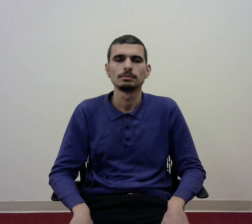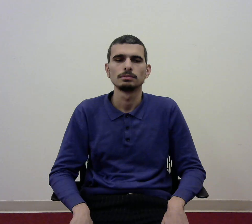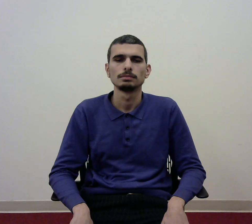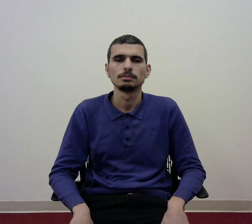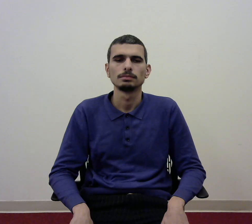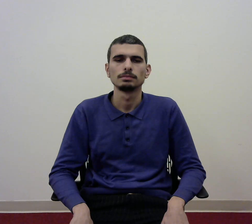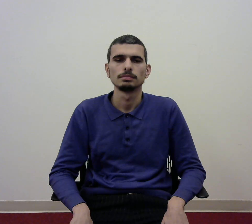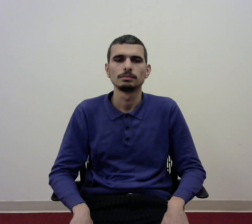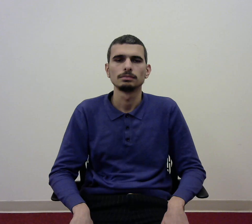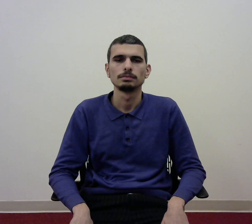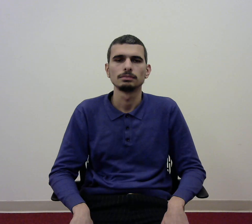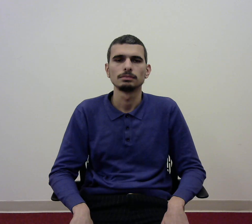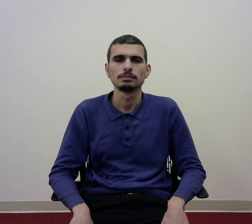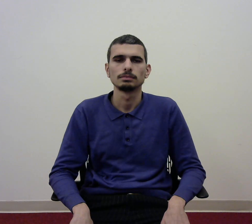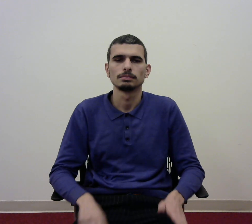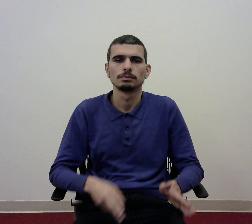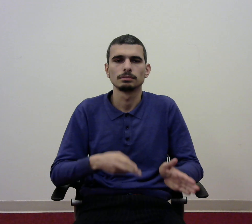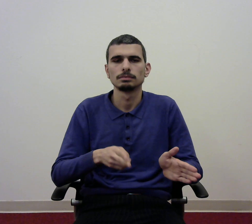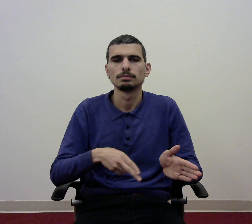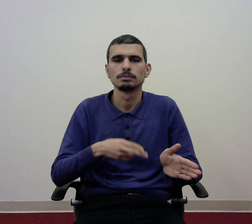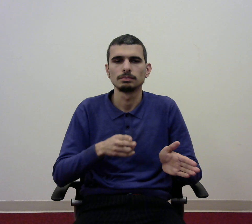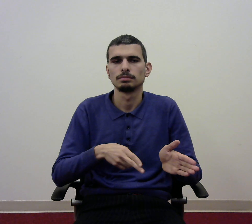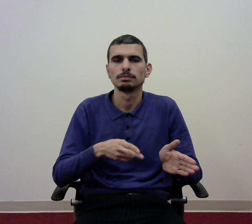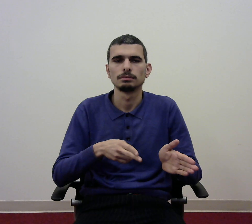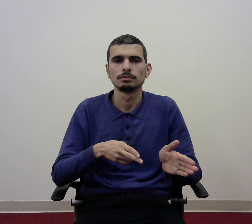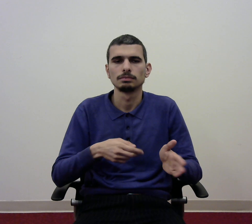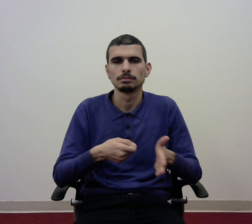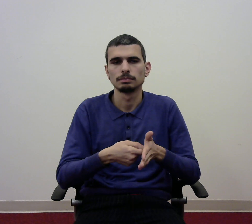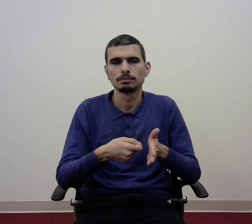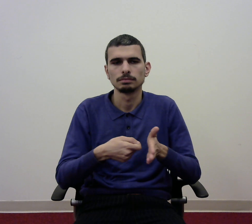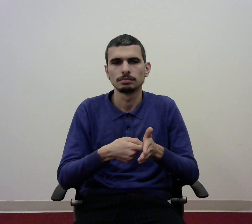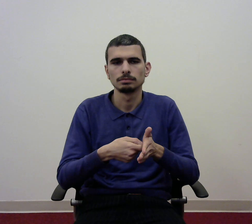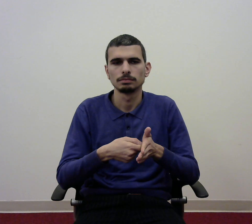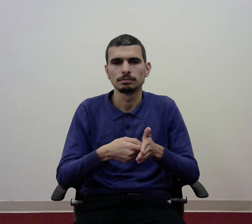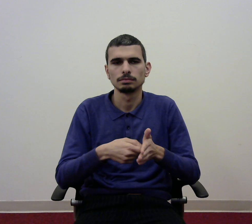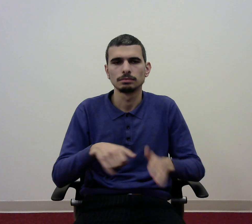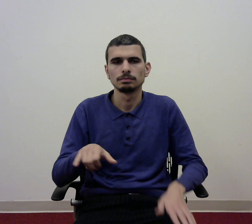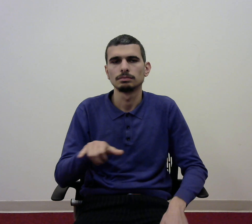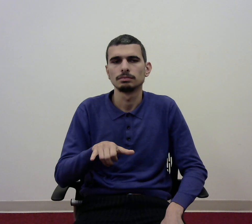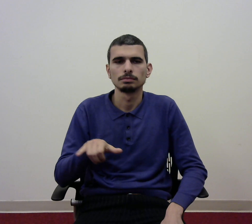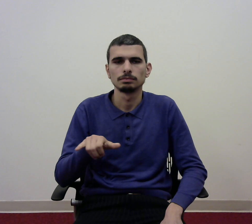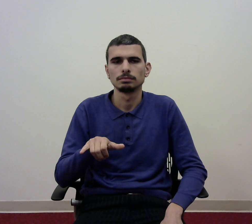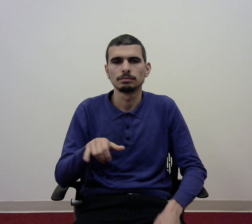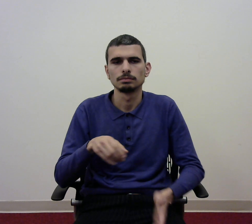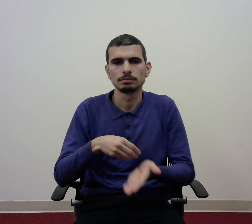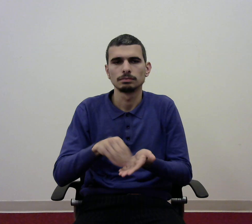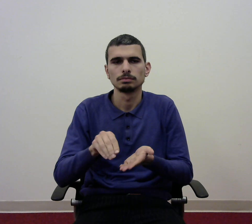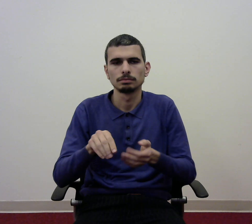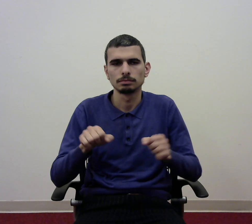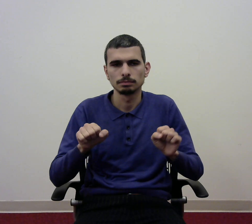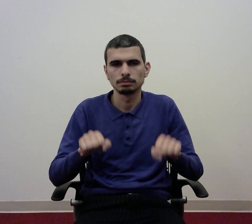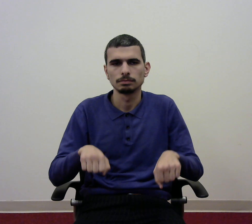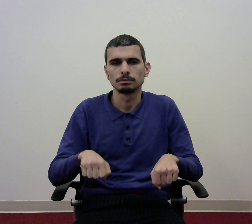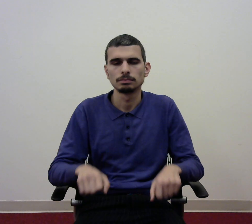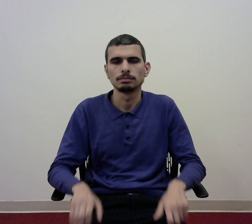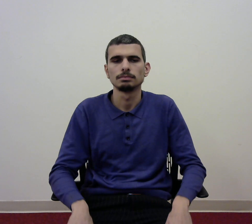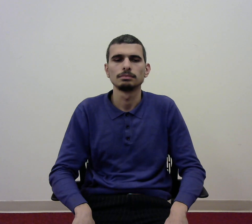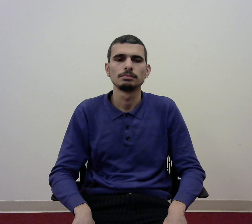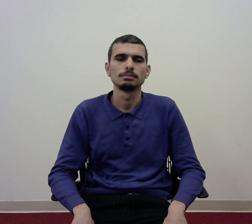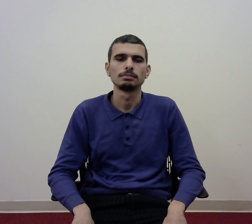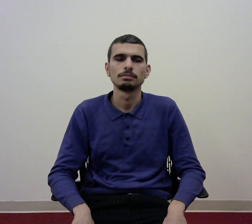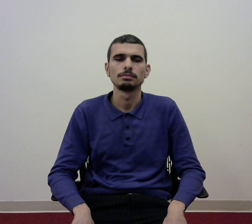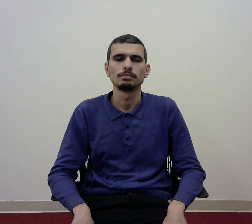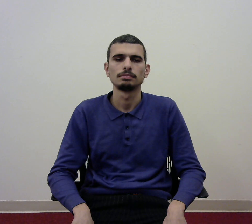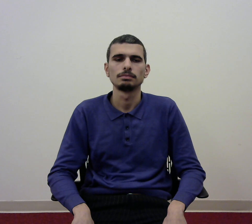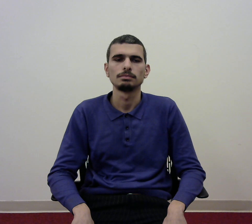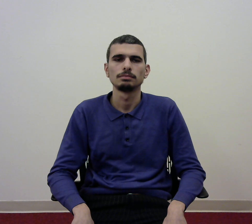Qatar biletini haradan almaq olar?